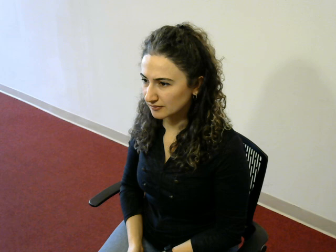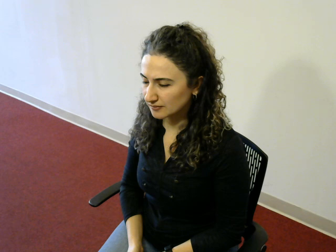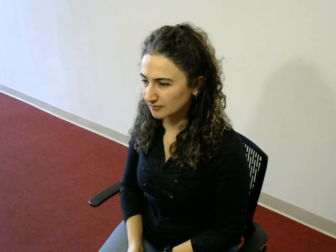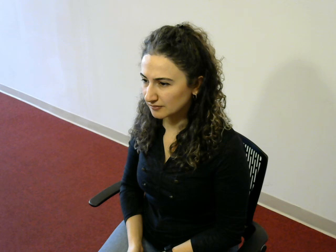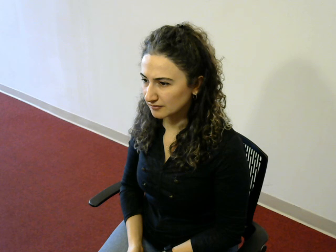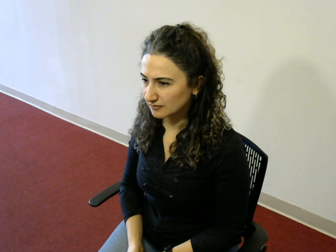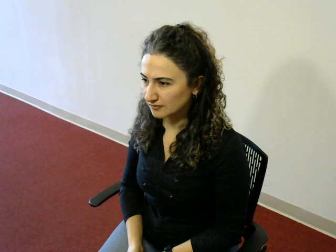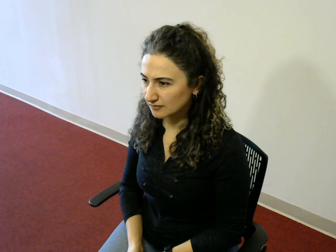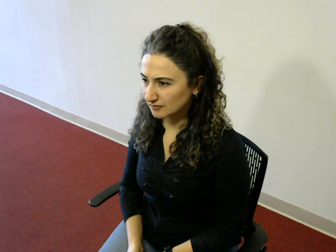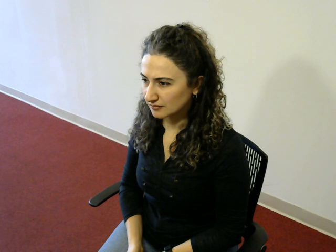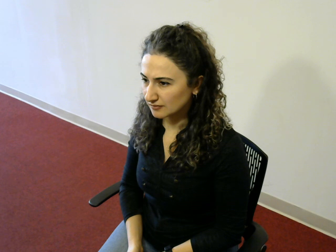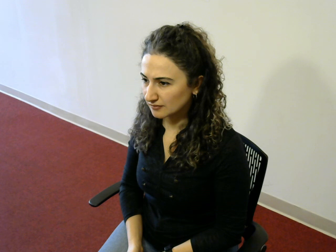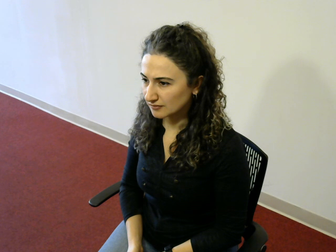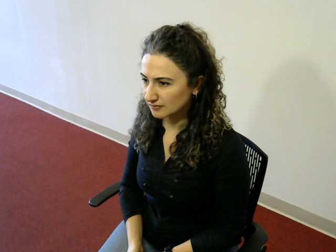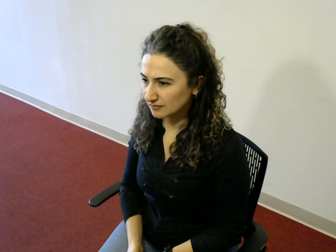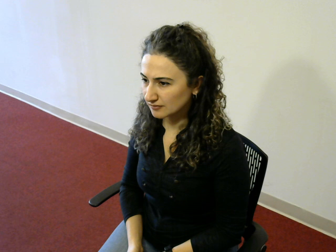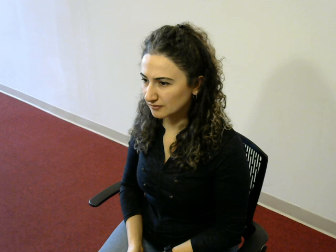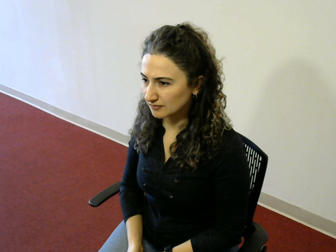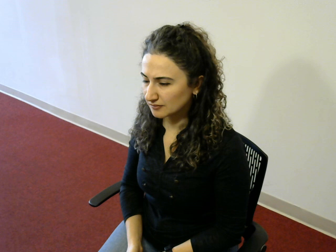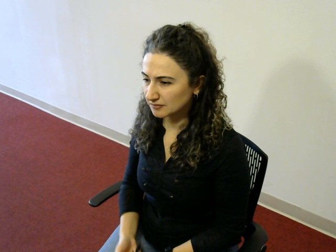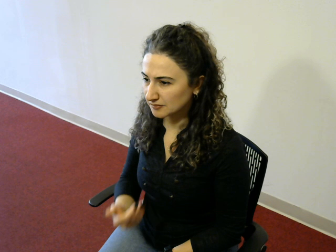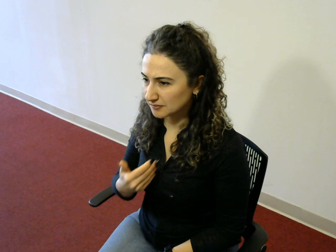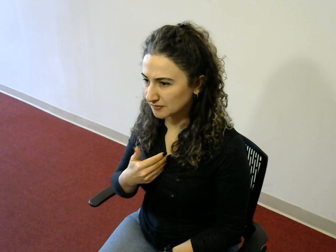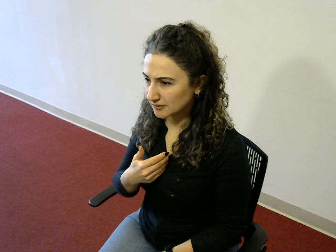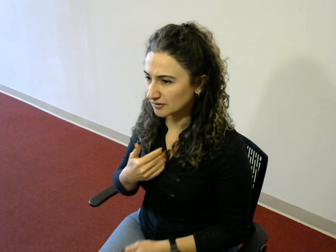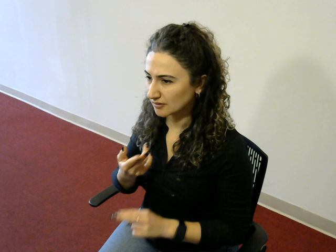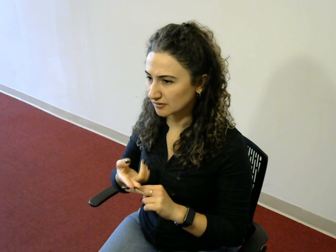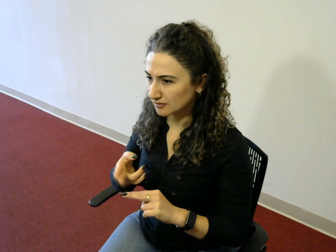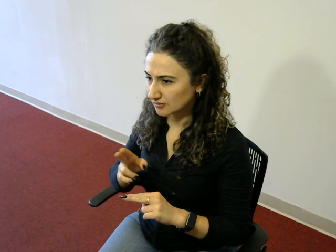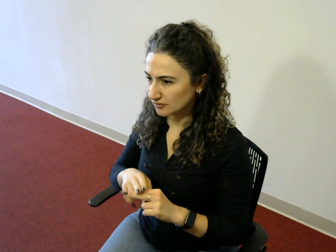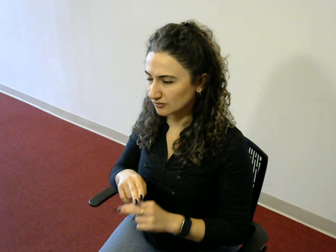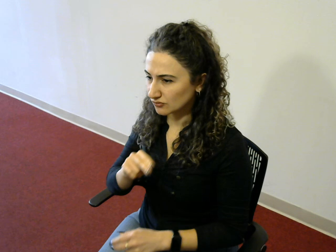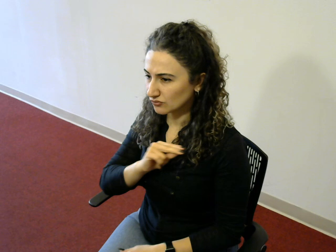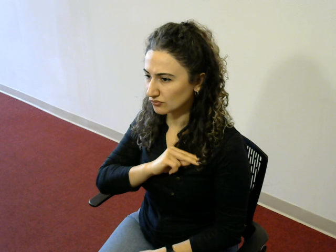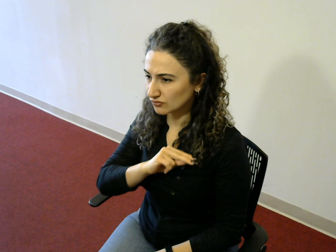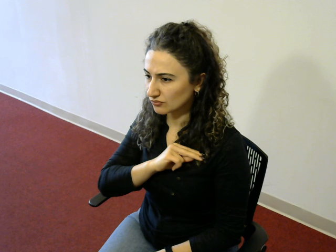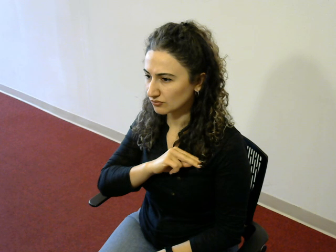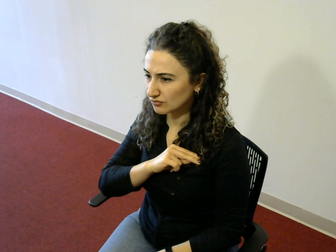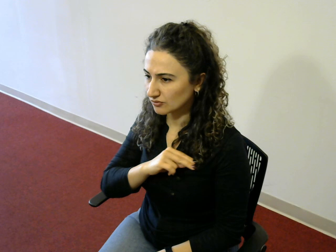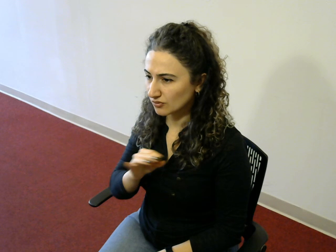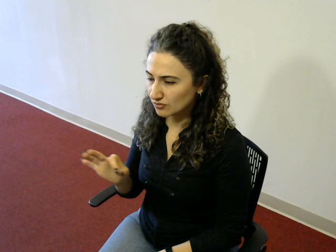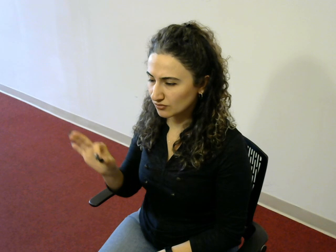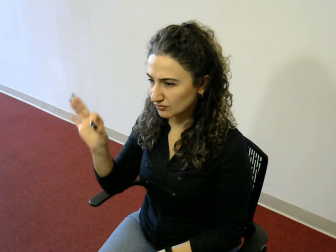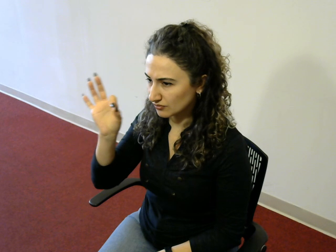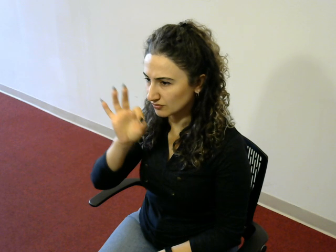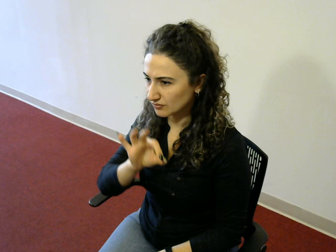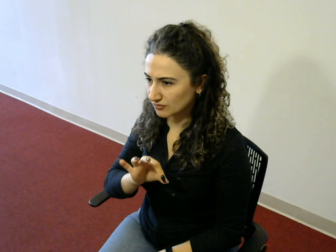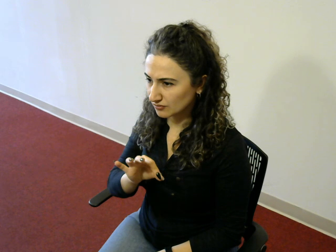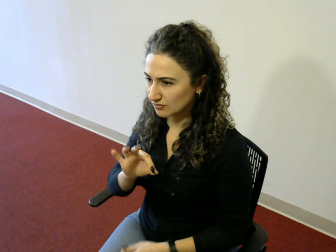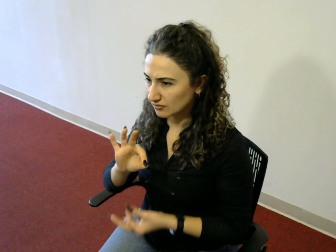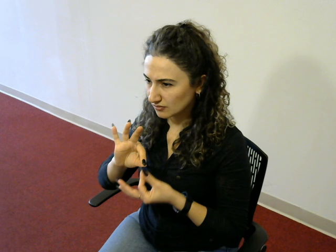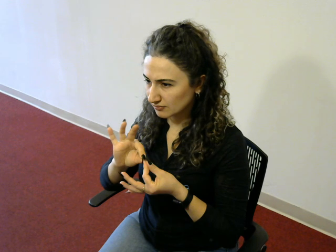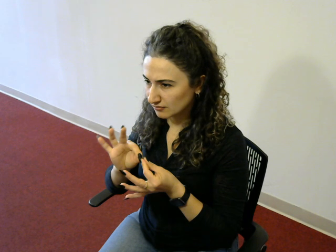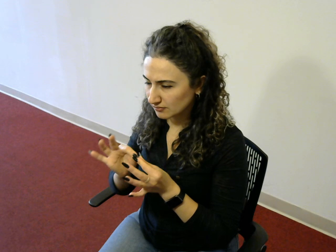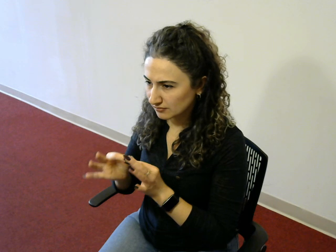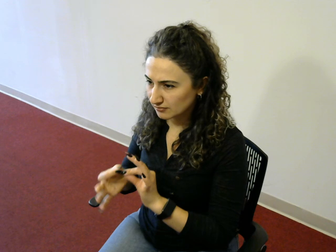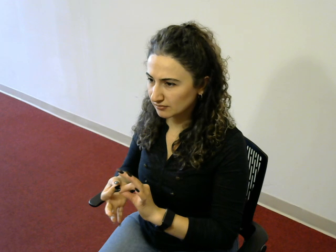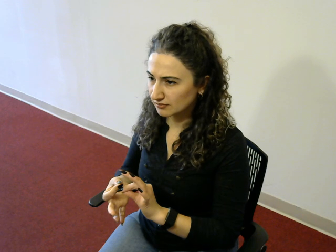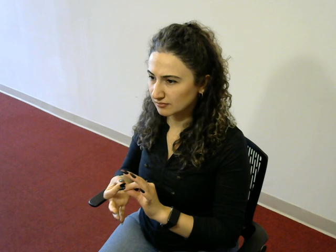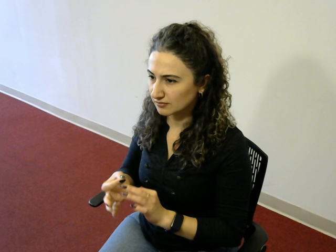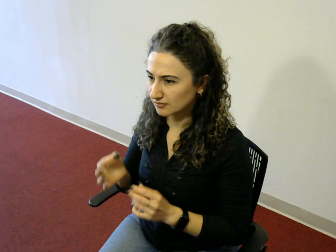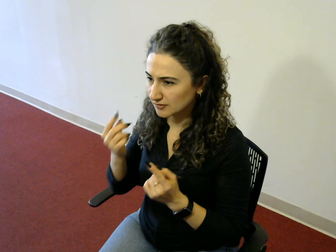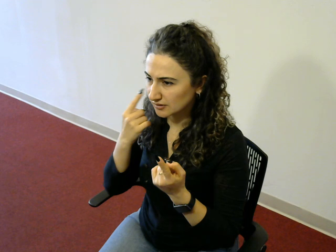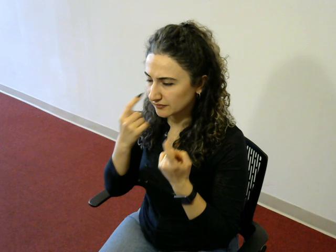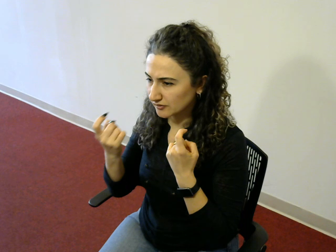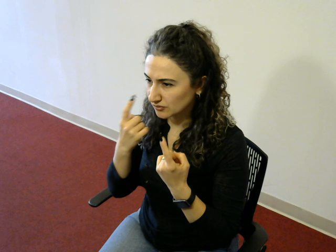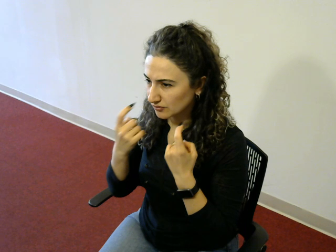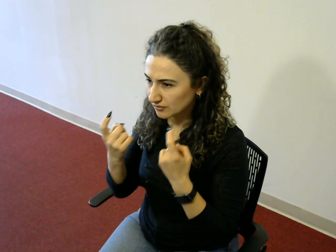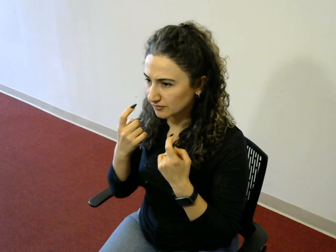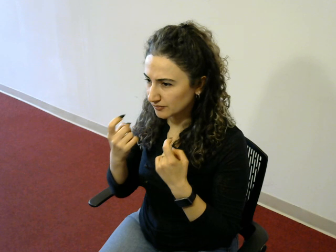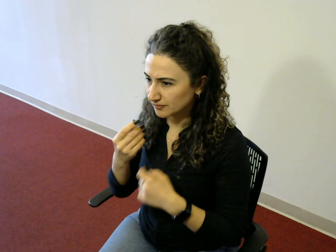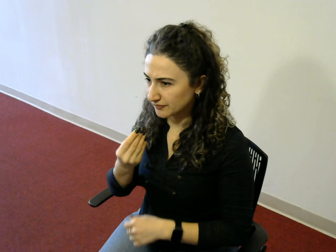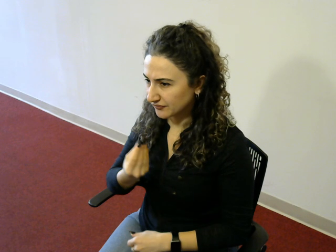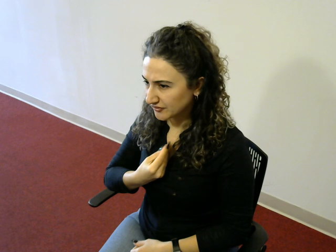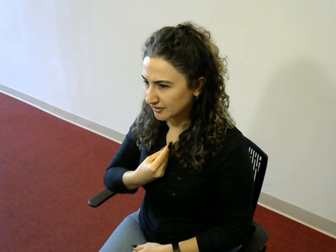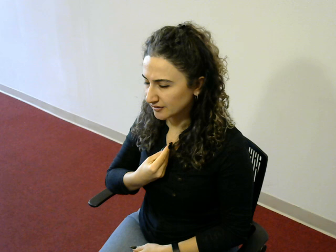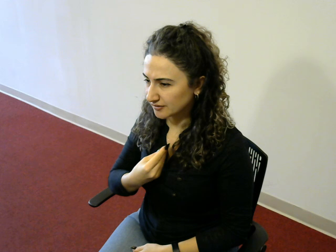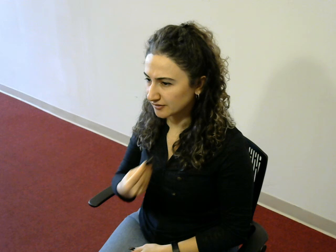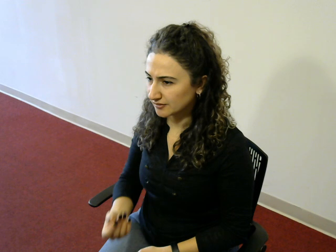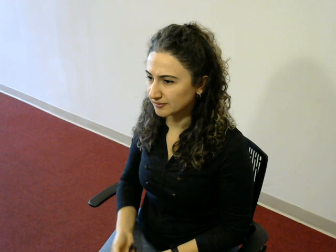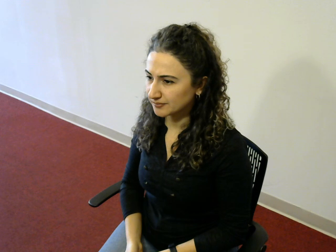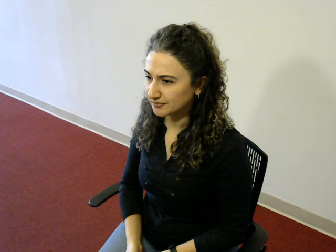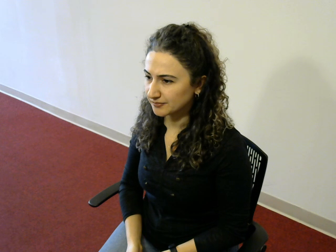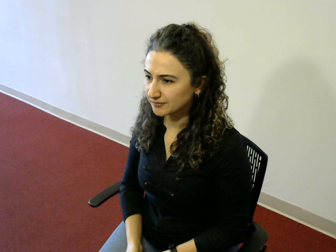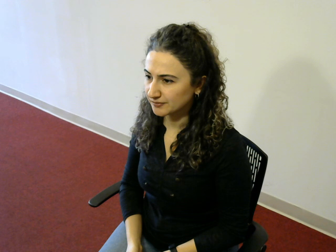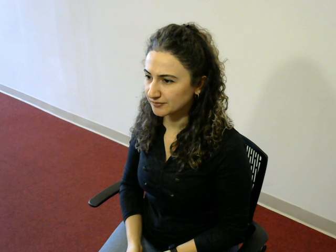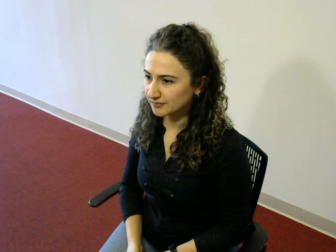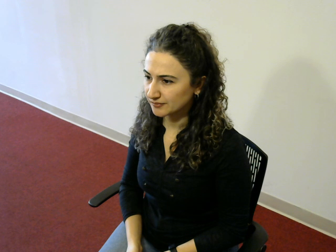Mənə bu iş haqqında ətraflı məlumat verin